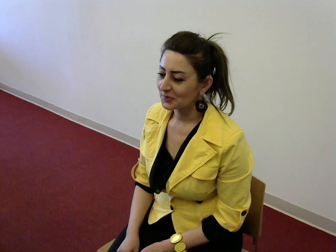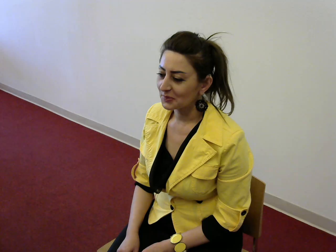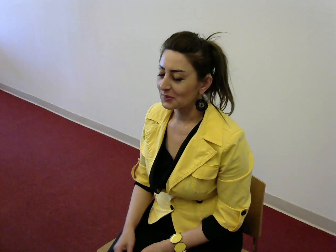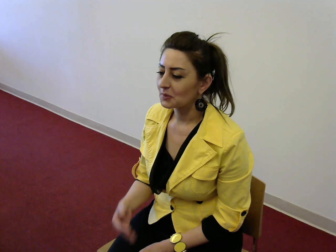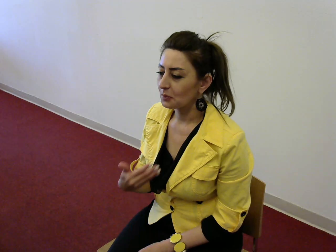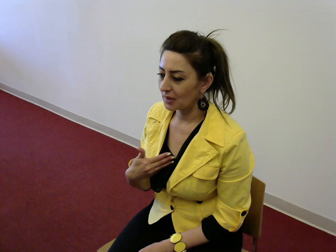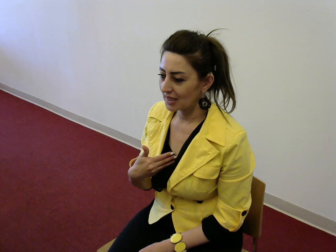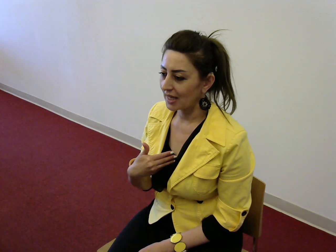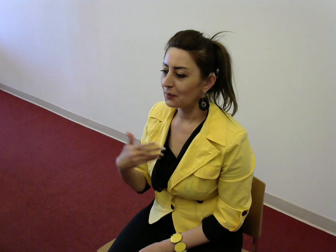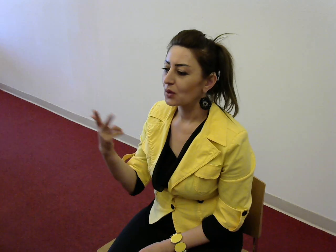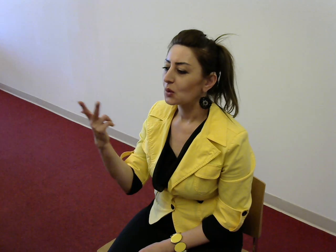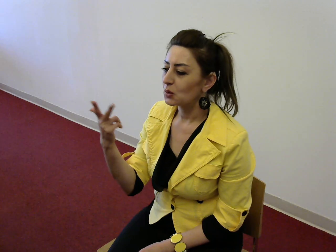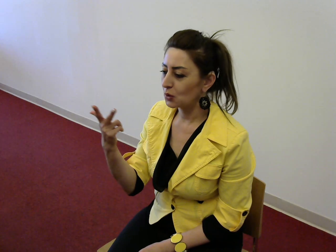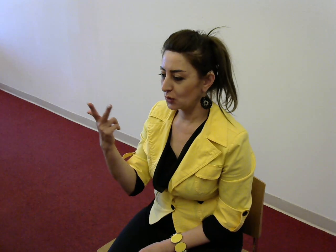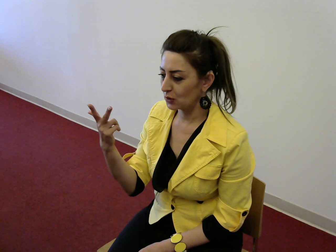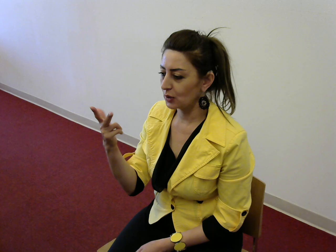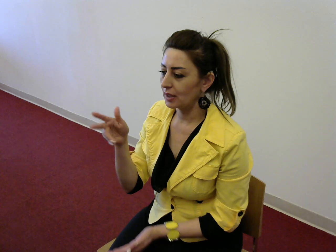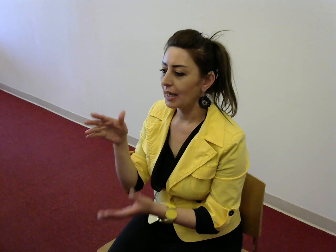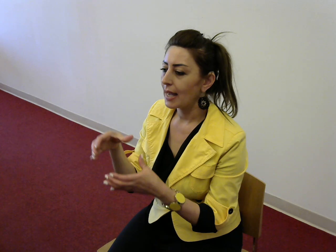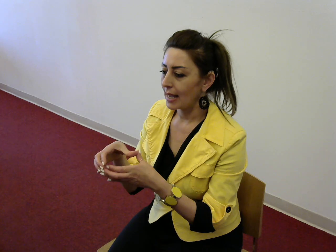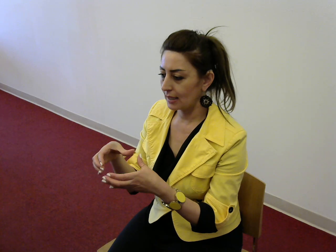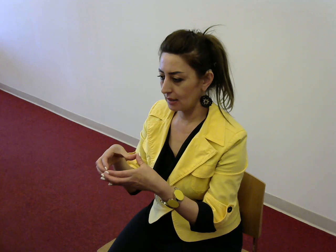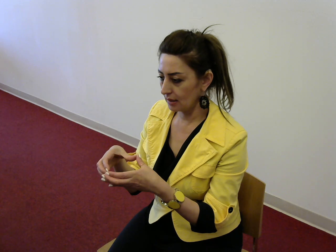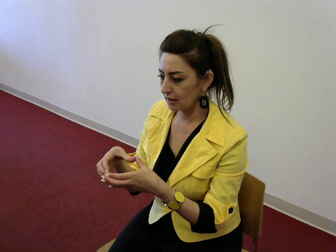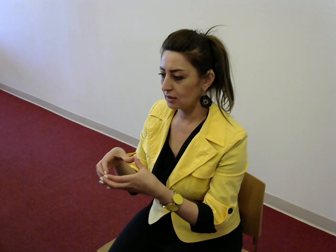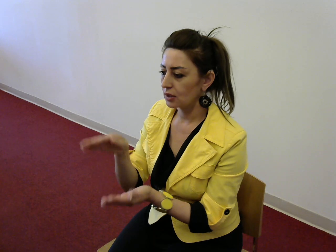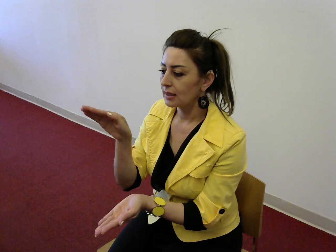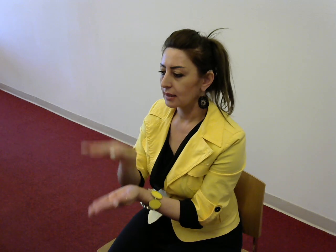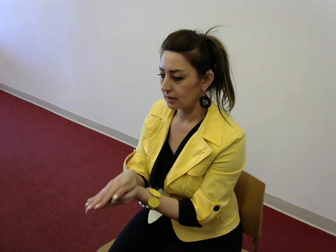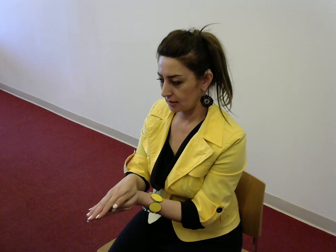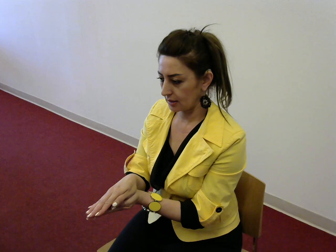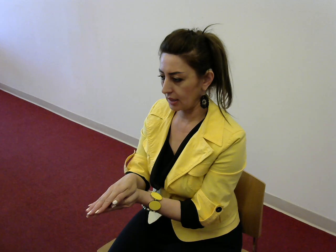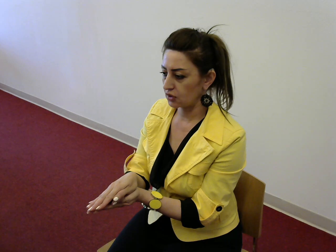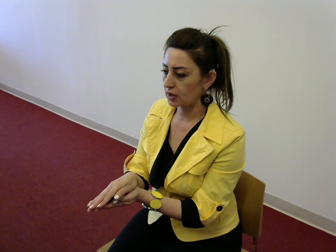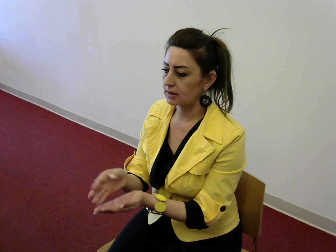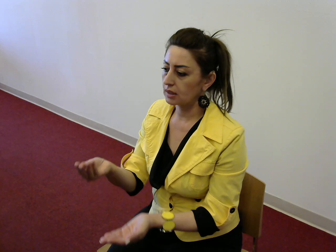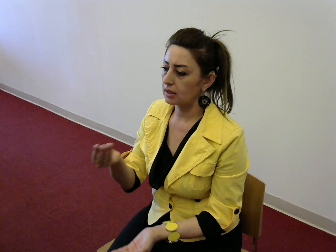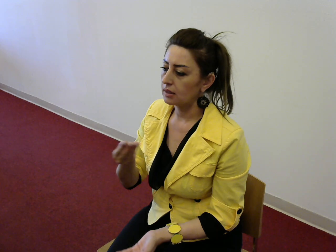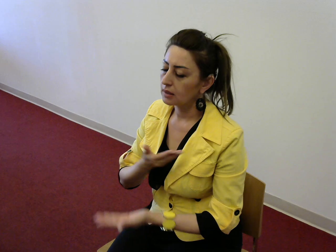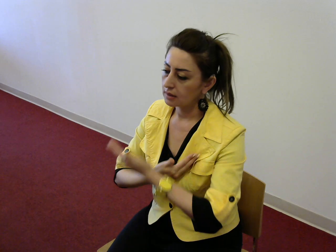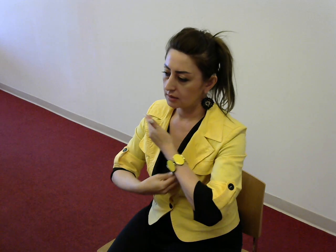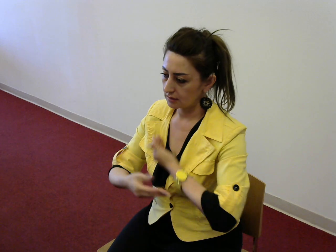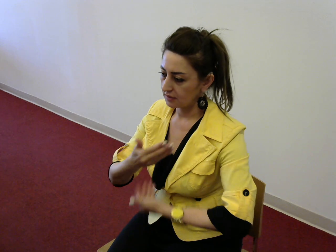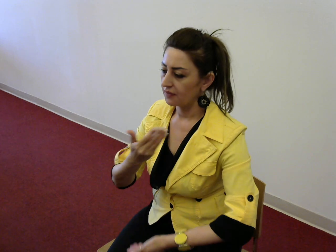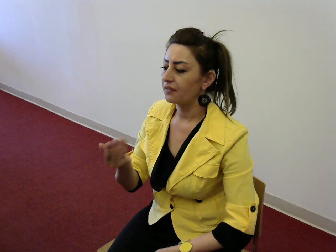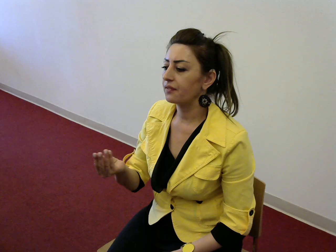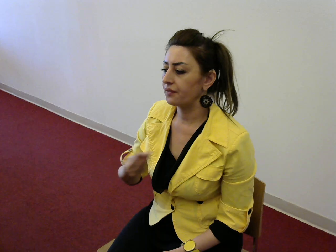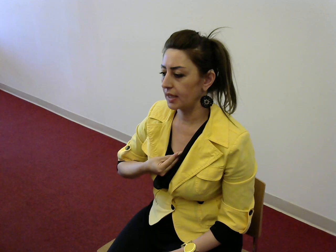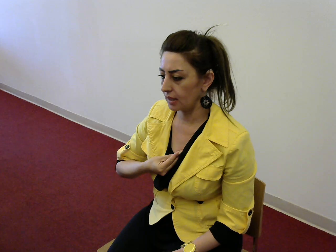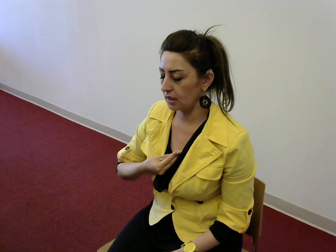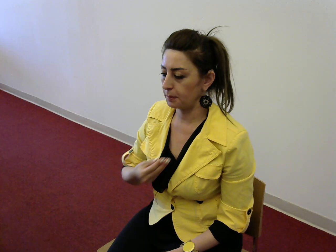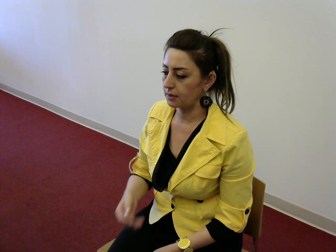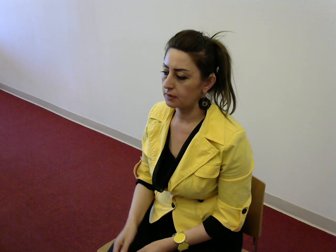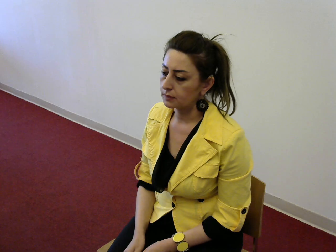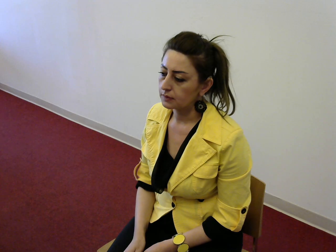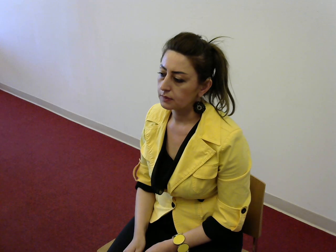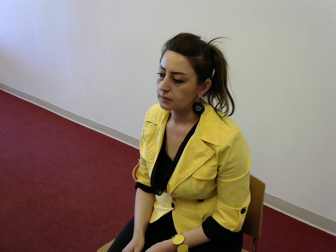Mənə III dərəcə müddətsiz əlillik verilib